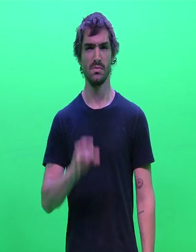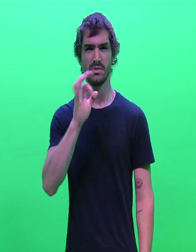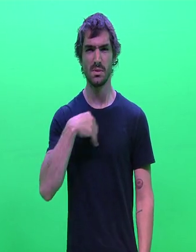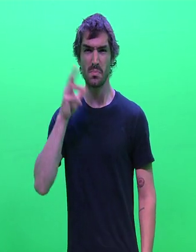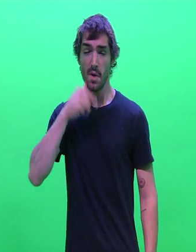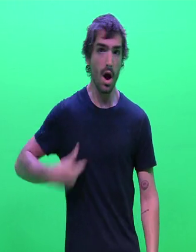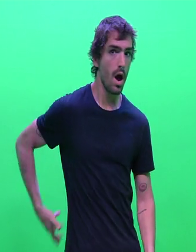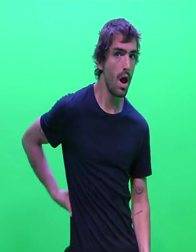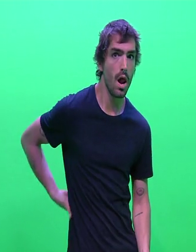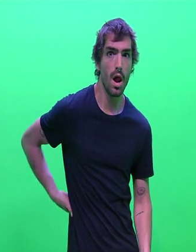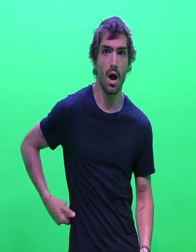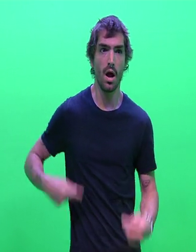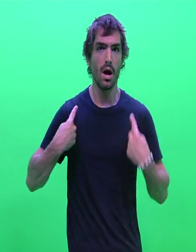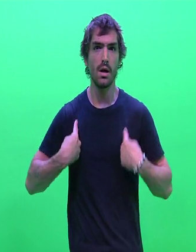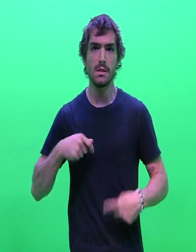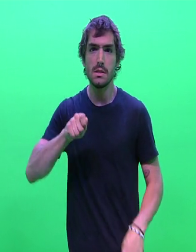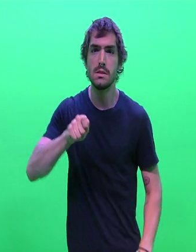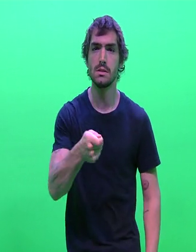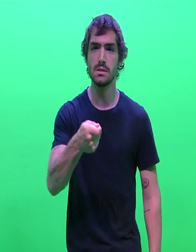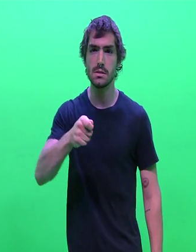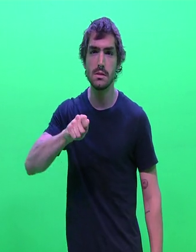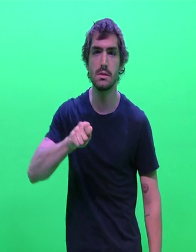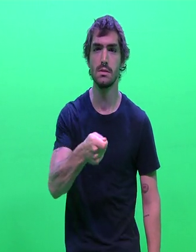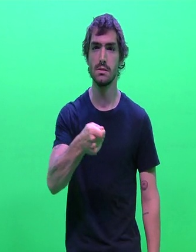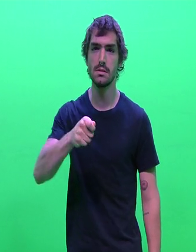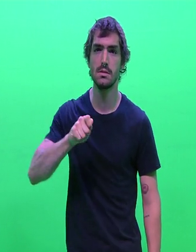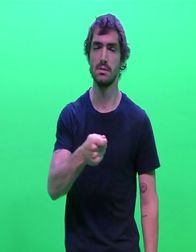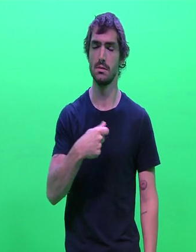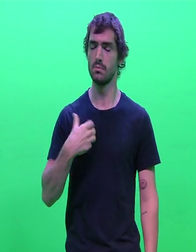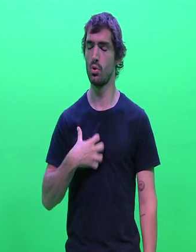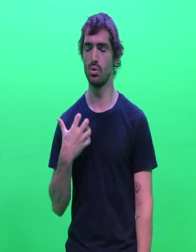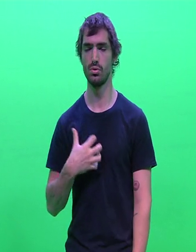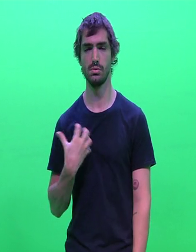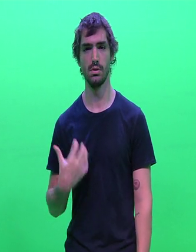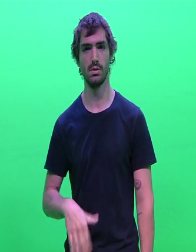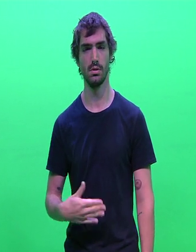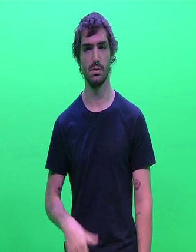Sí, em fa mal la zona lumbar, sento punxades i em molesta força.